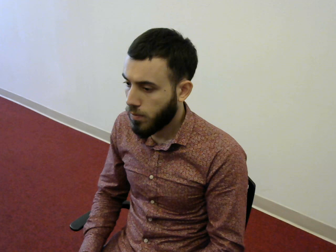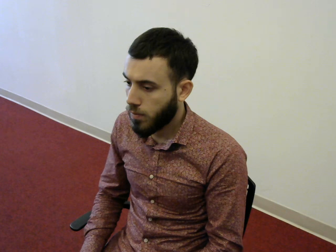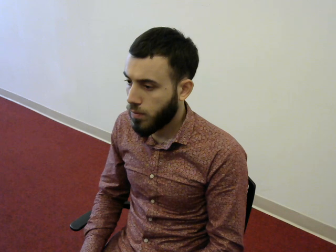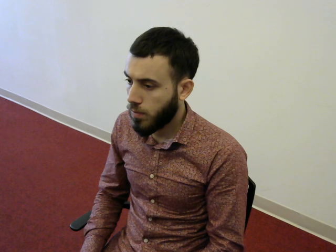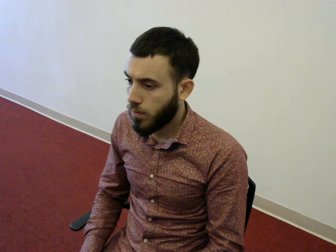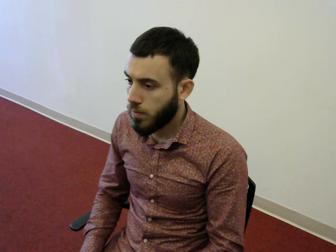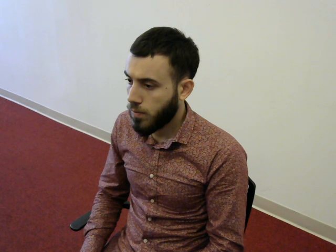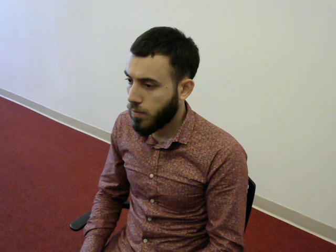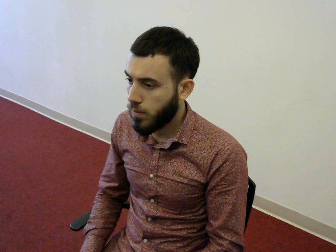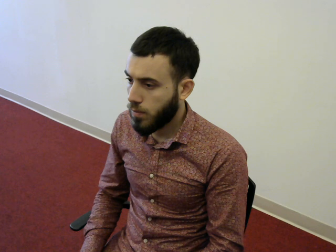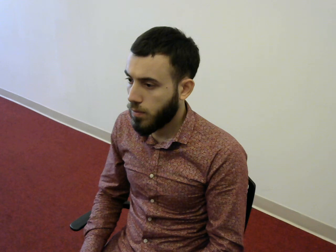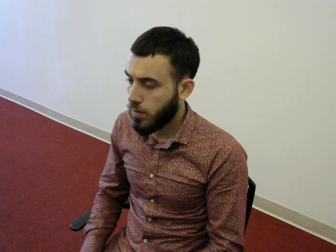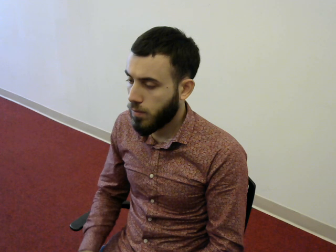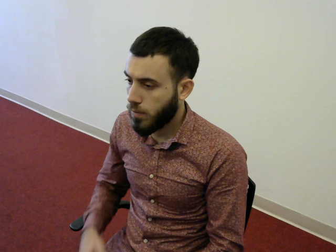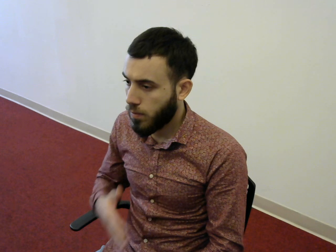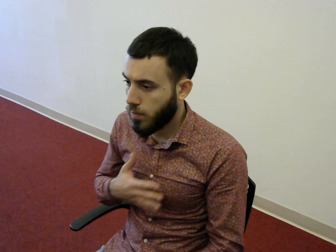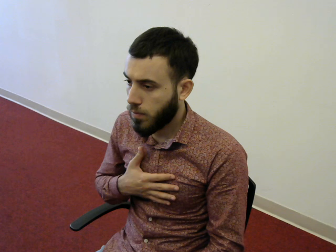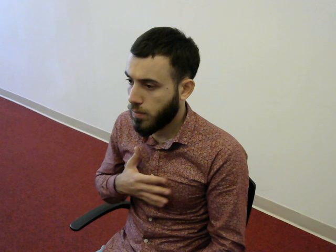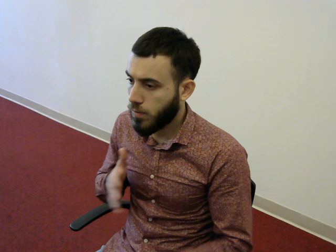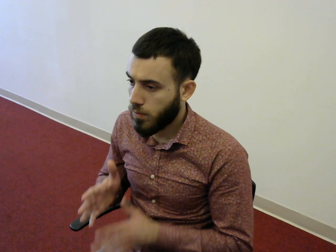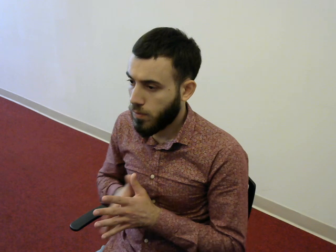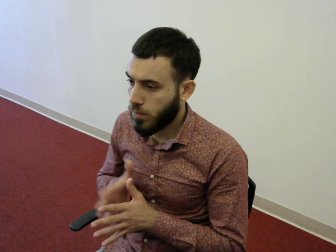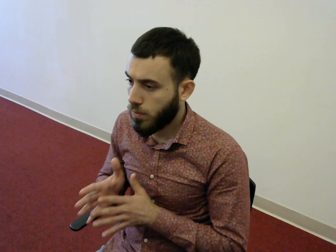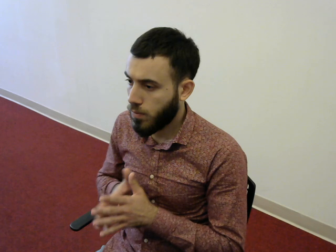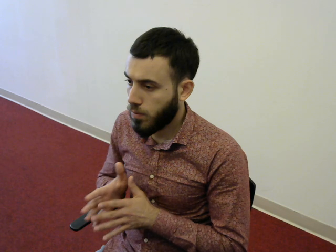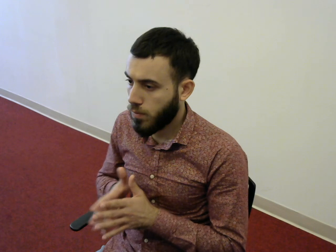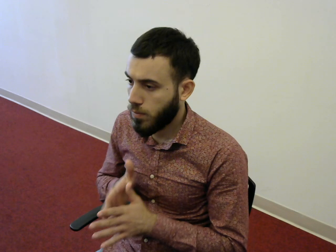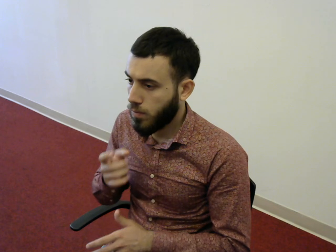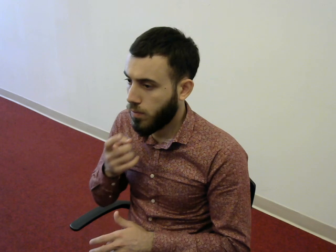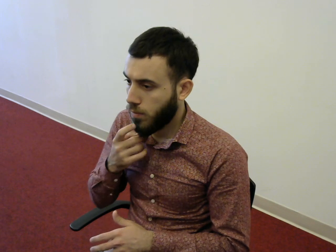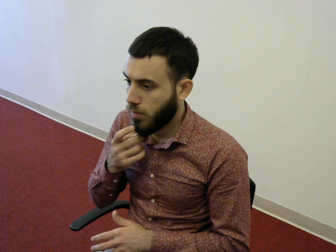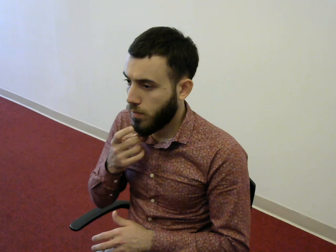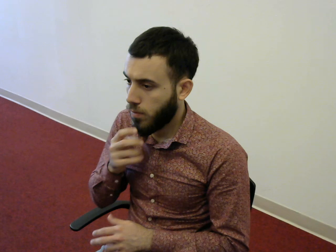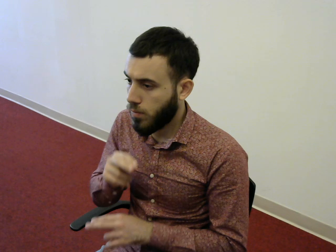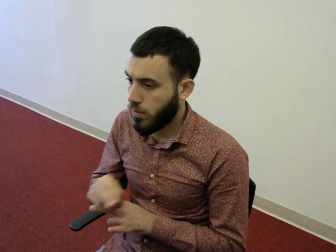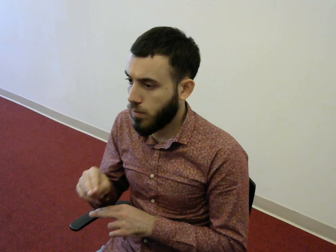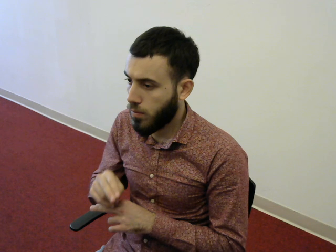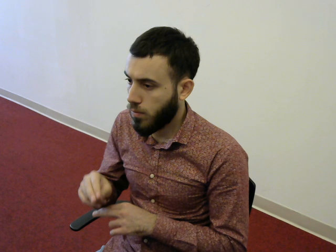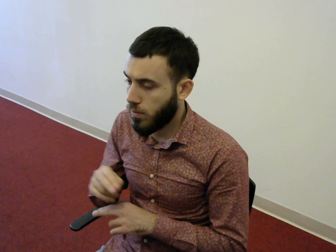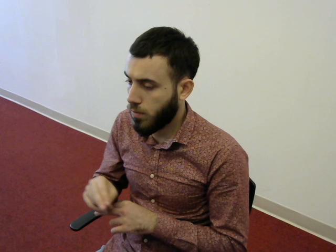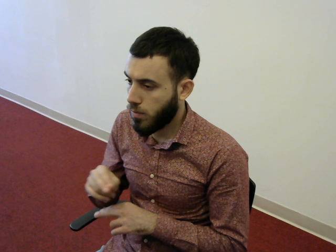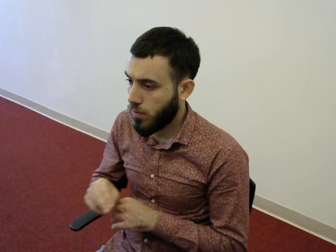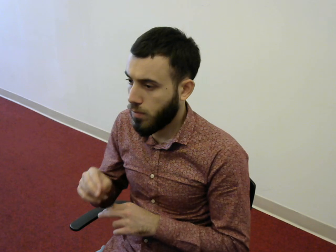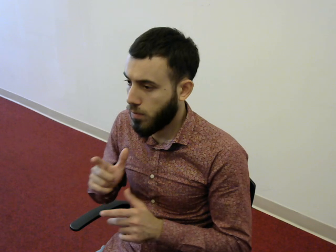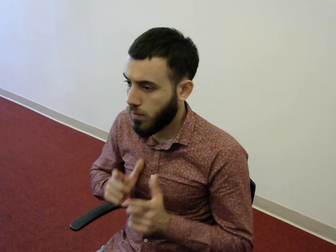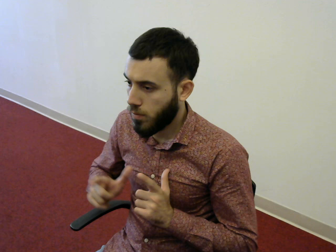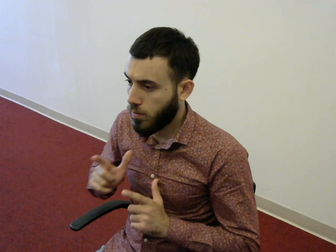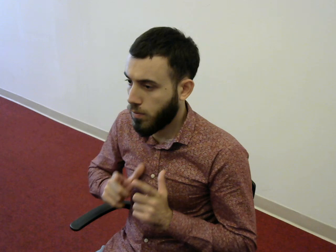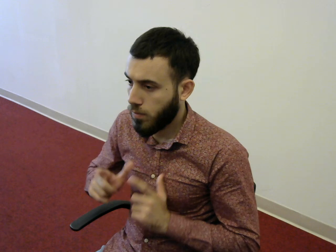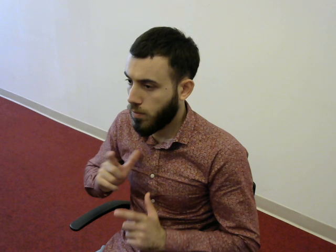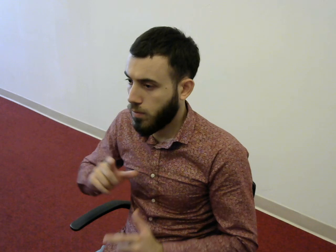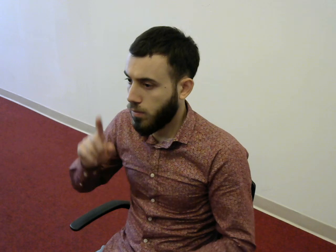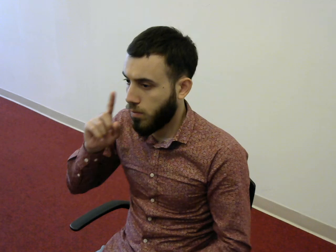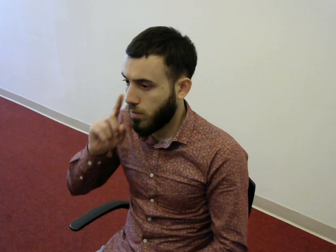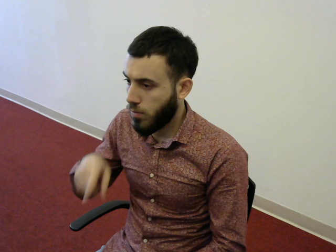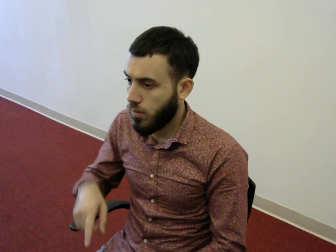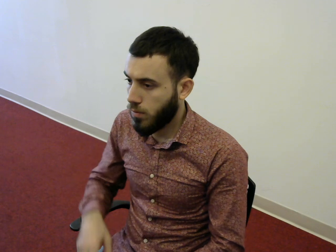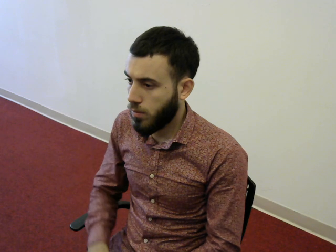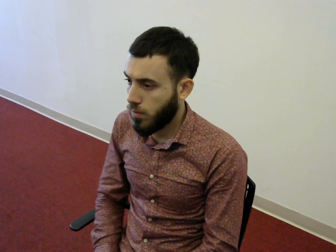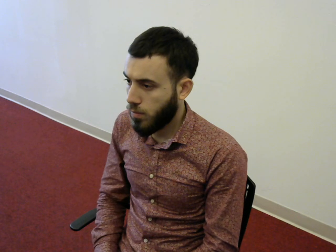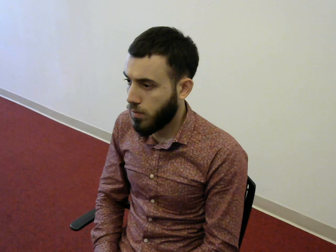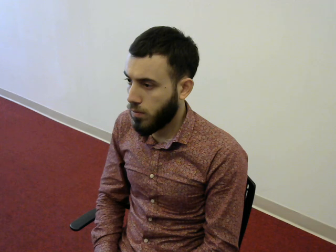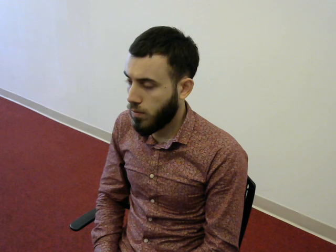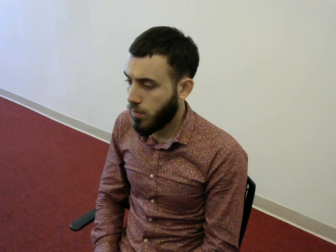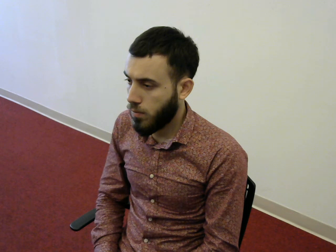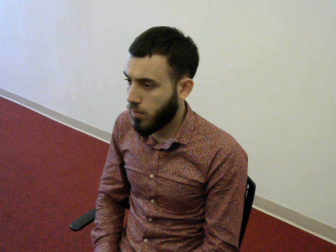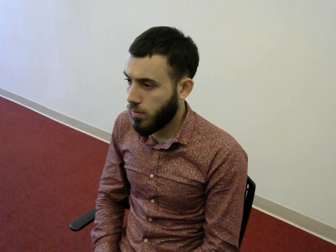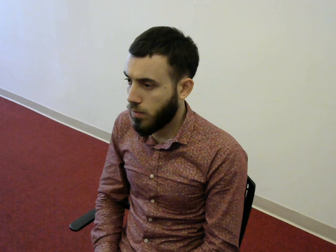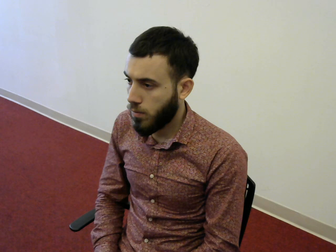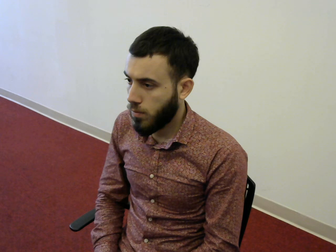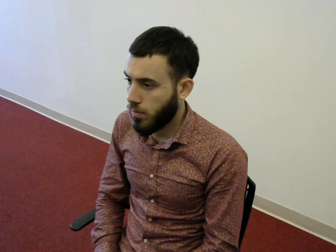Mən işarə dilini öyrədən müəllim tanıyıram